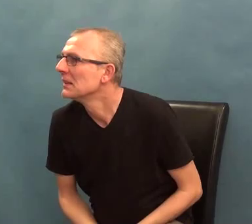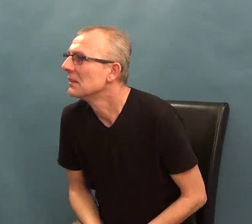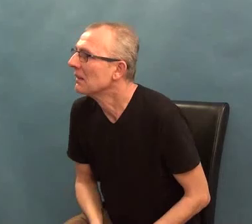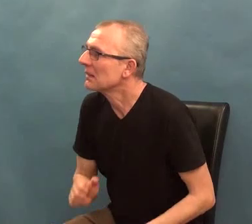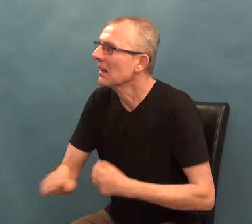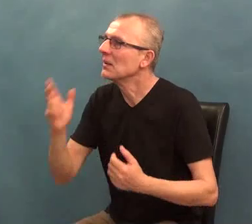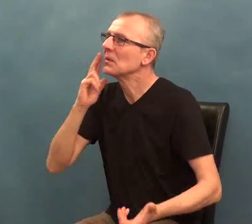Jest głuchy.